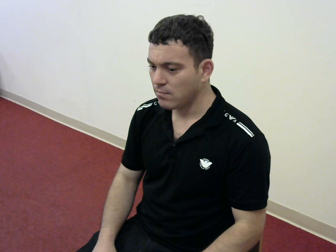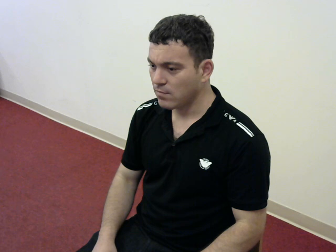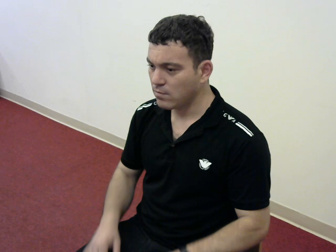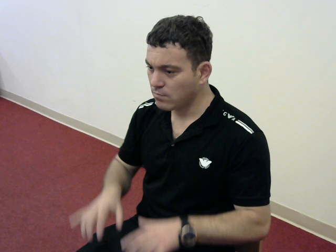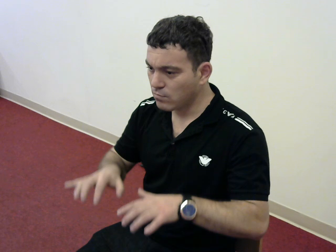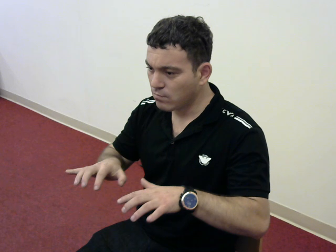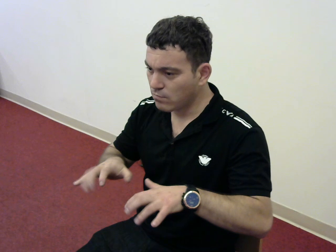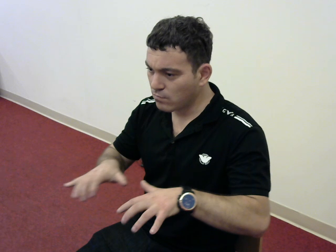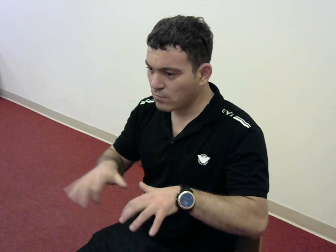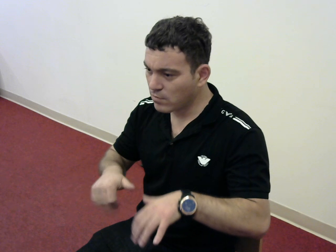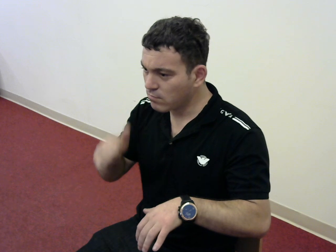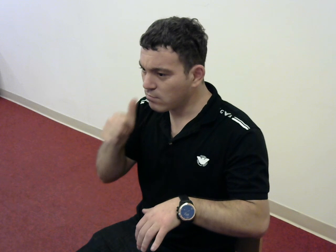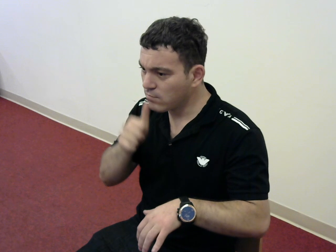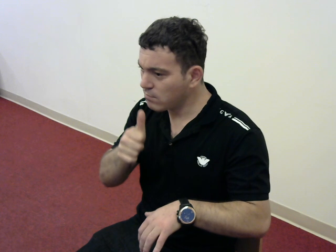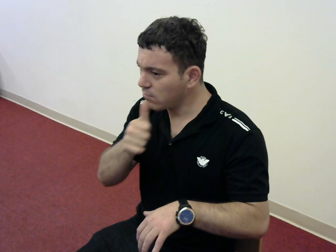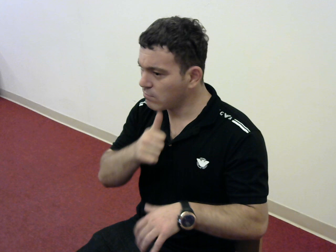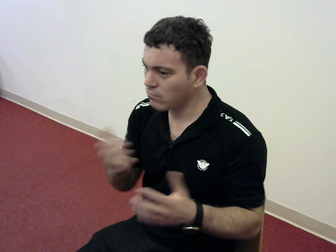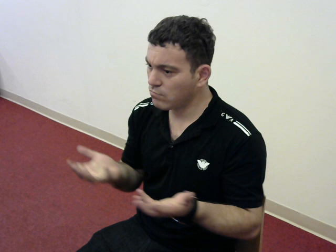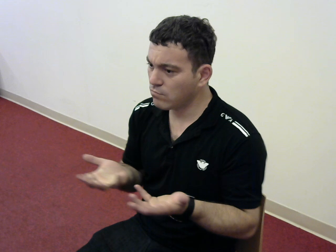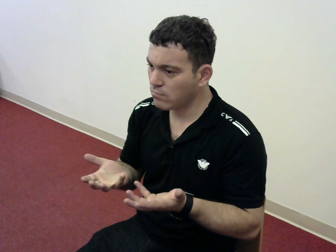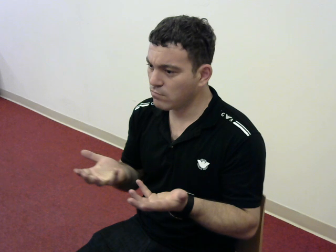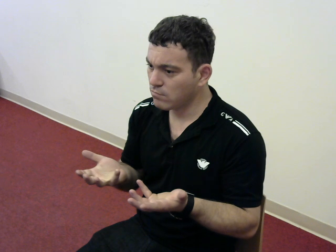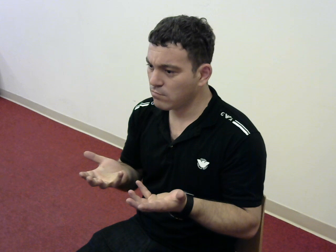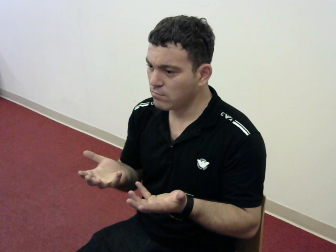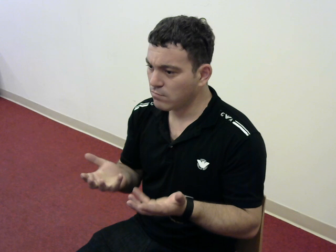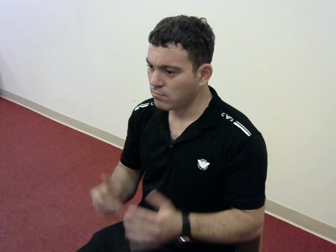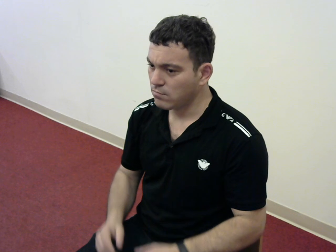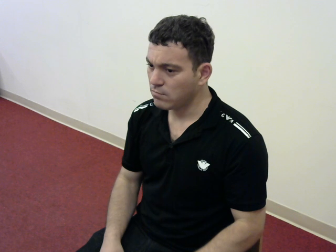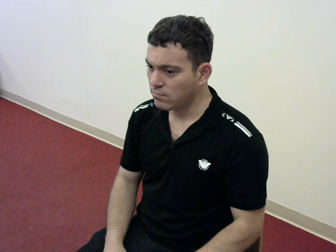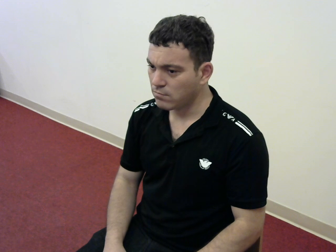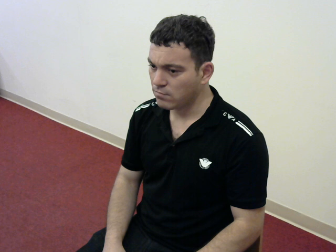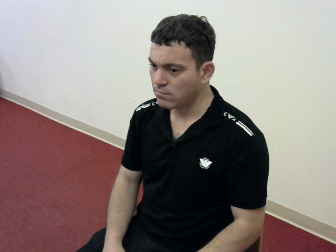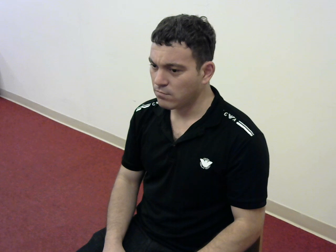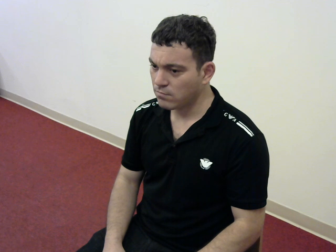Kompüterin parolu nədir?